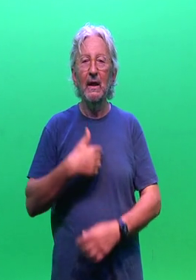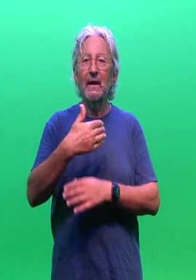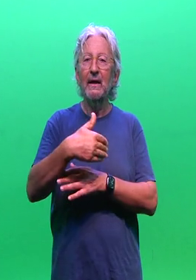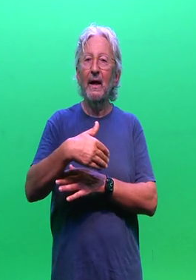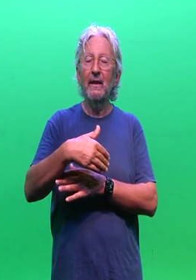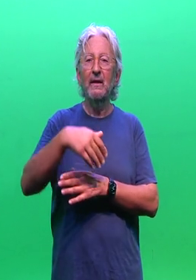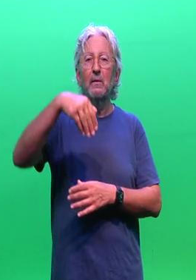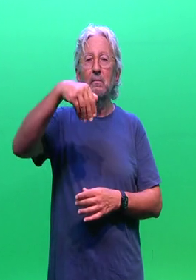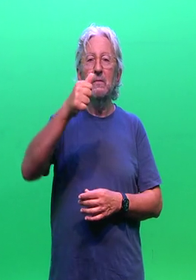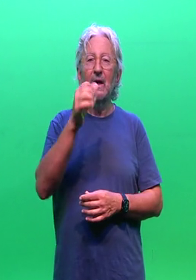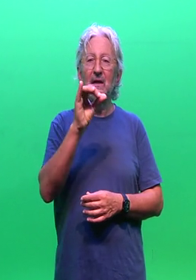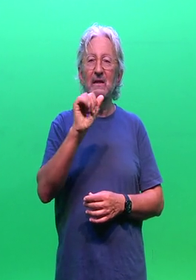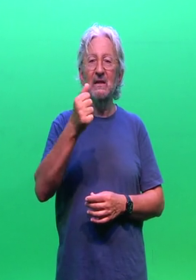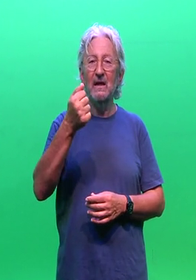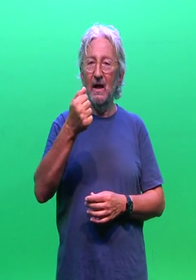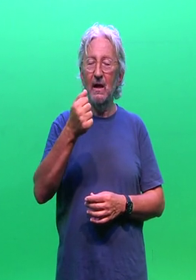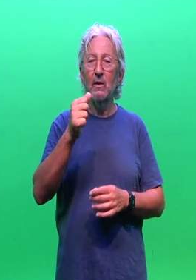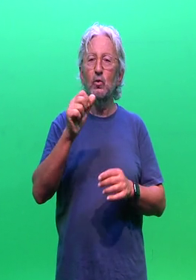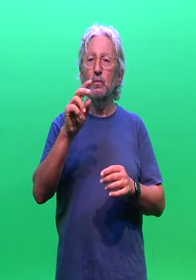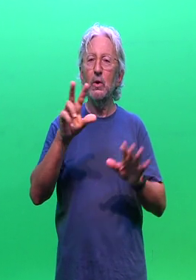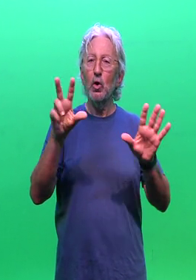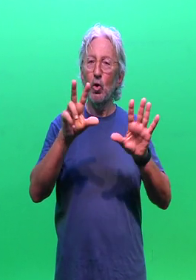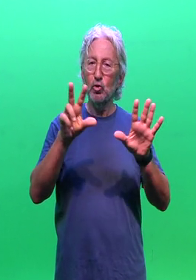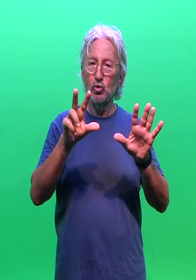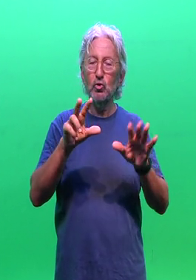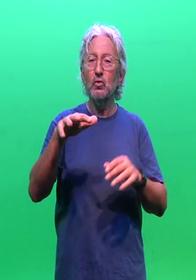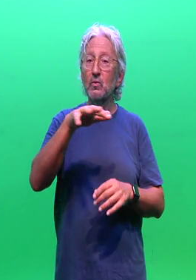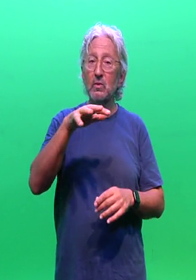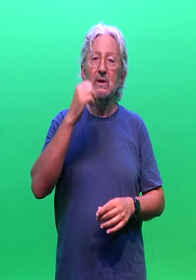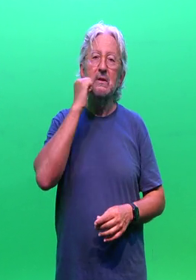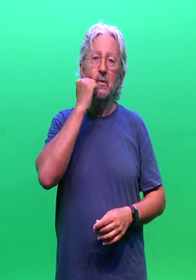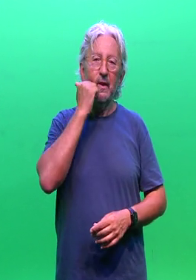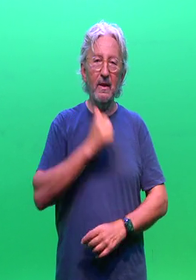Carrer Masia número vuit, a Sabadell.